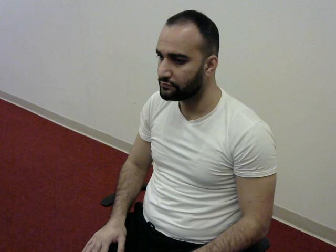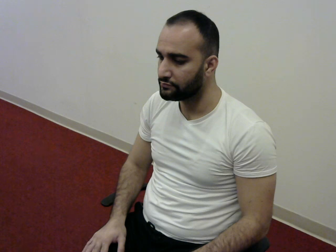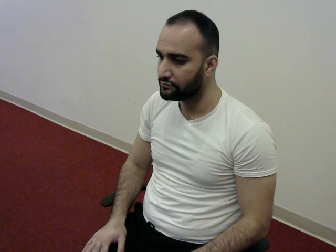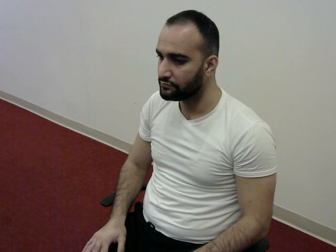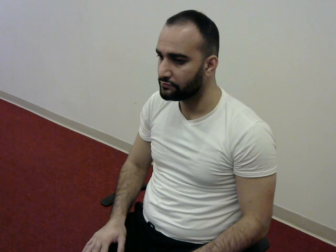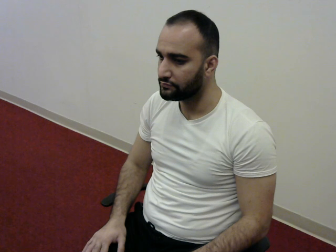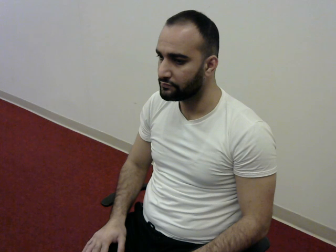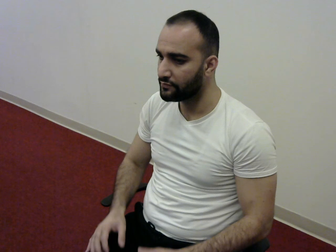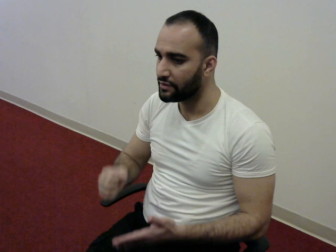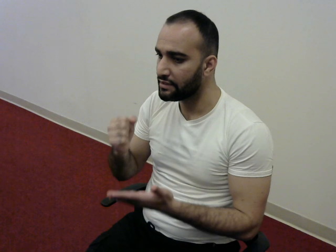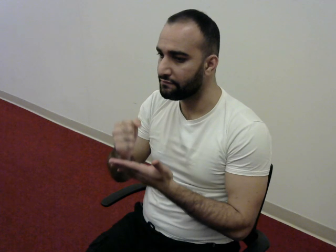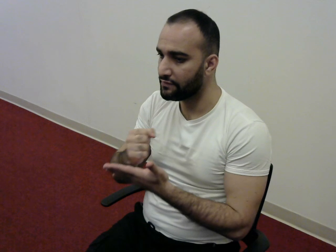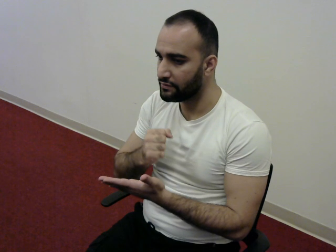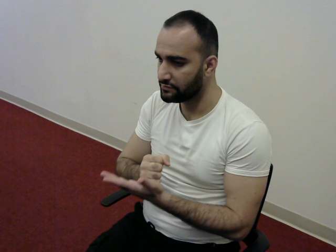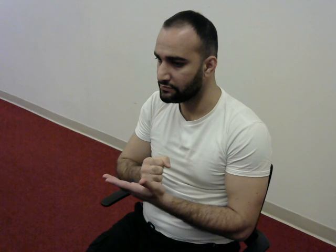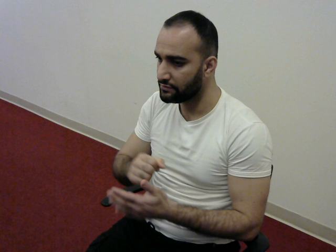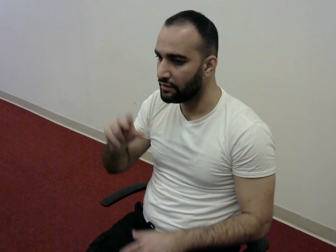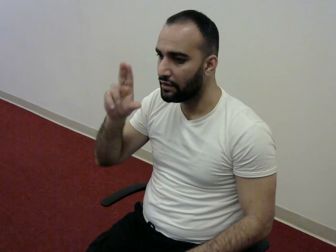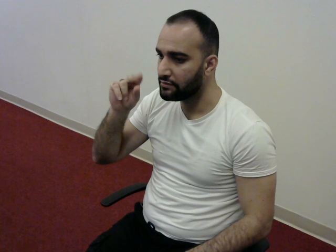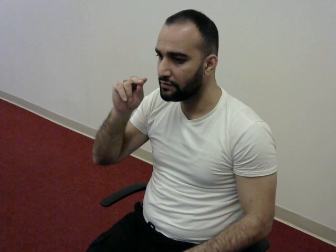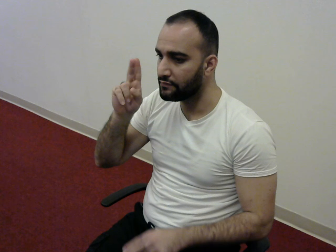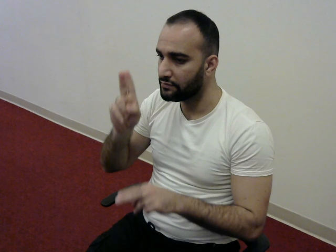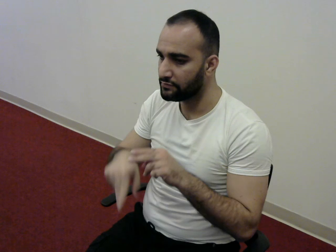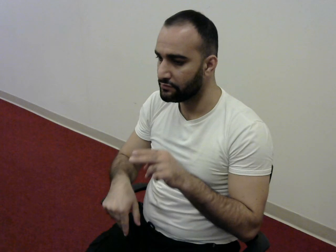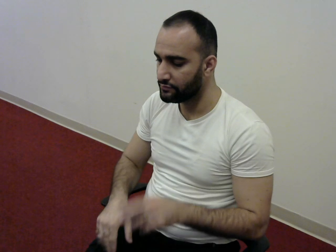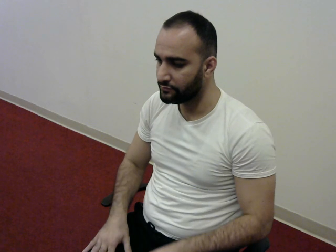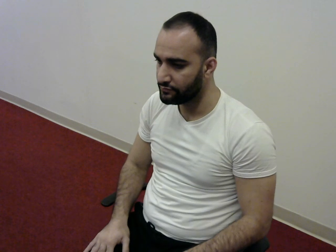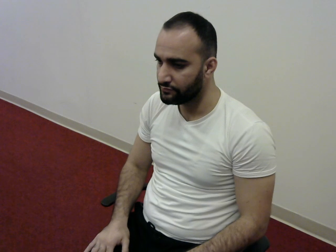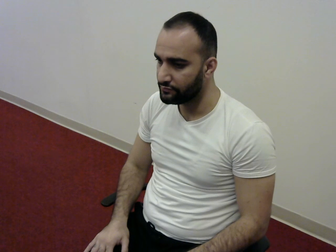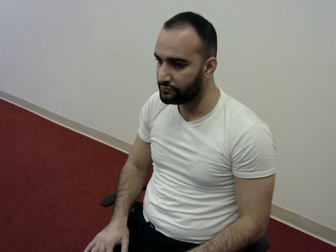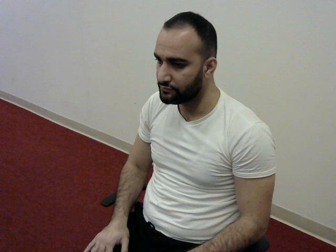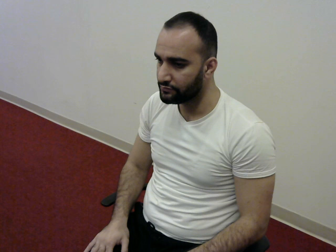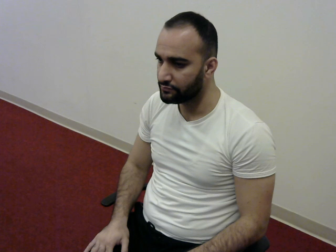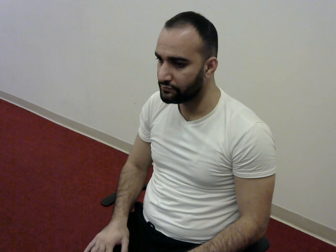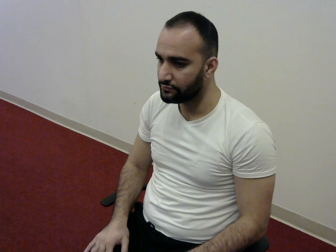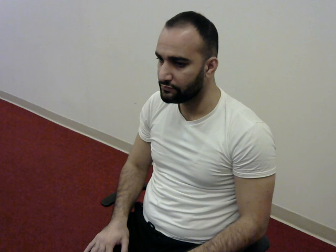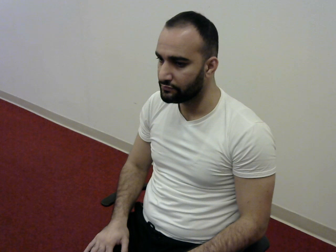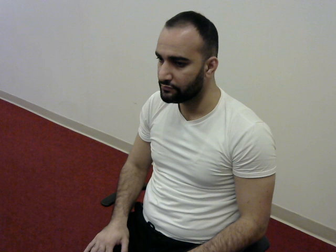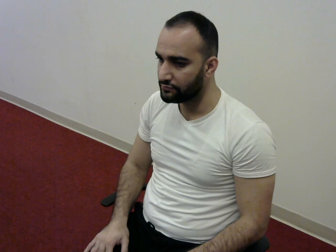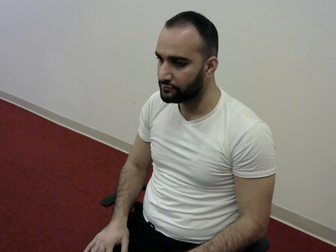Viza nə vaxt bitir?